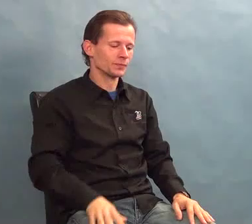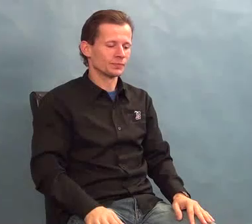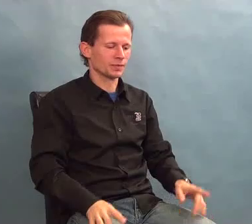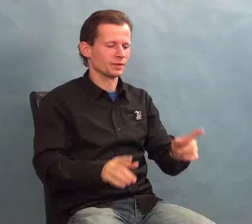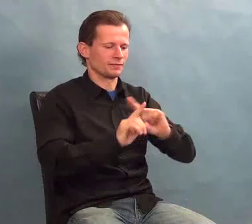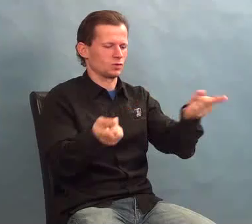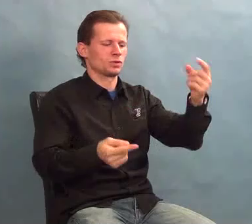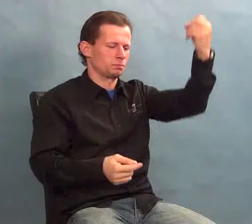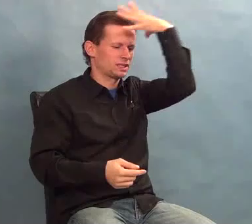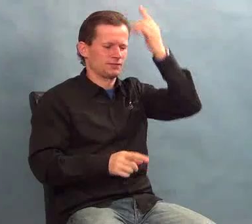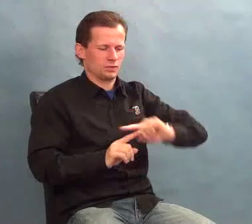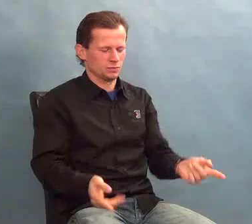Nie wolno brać prysznica.